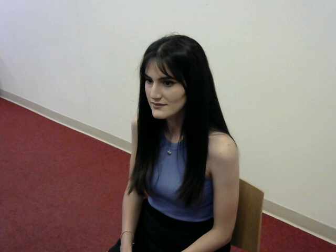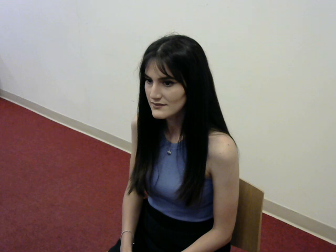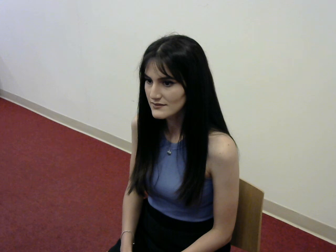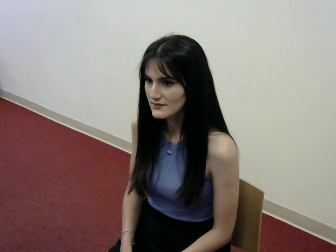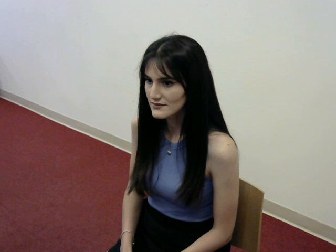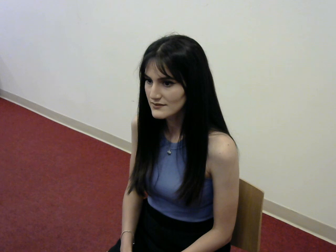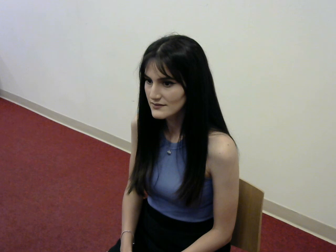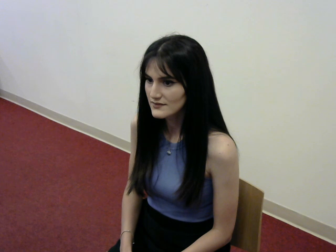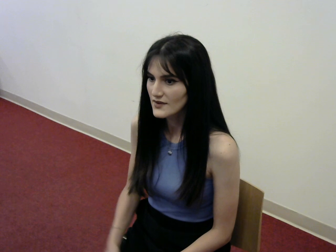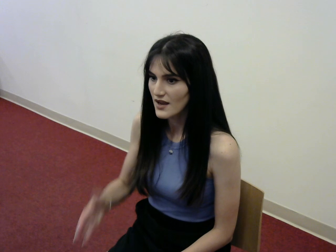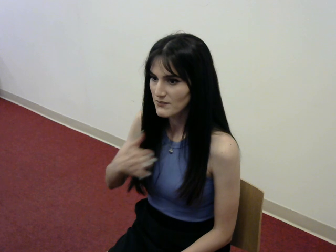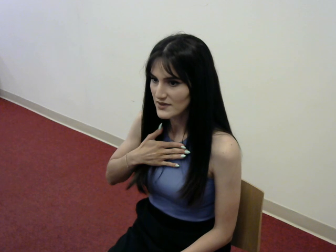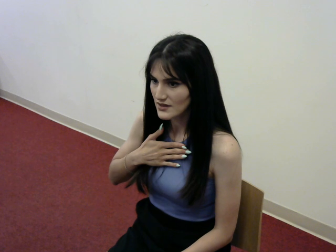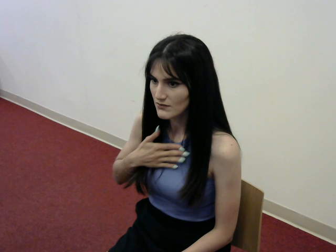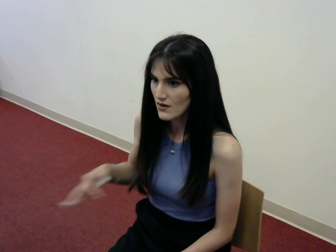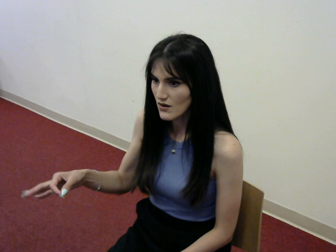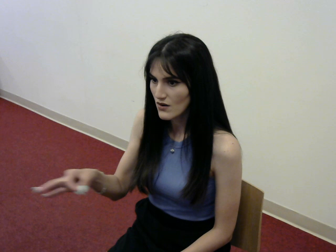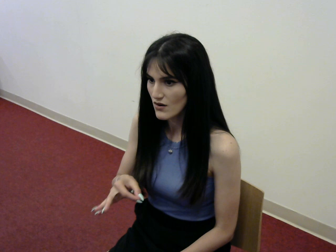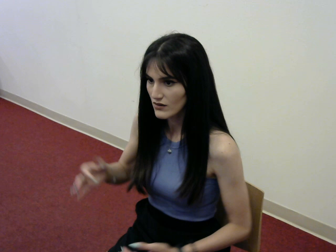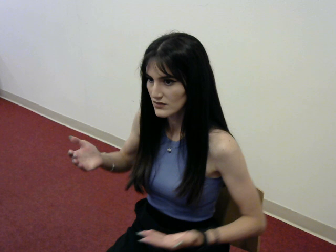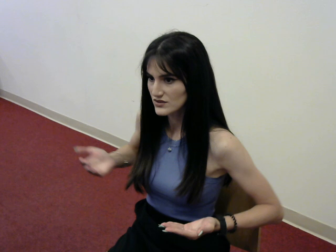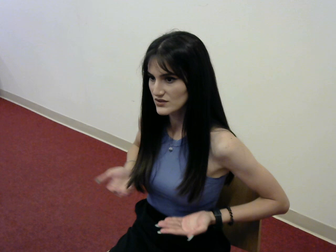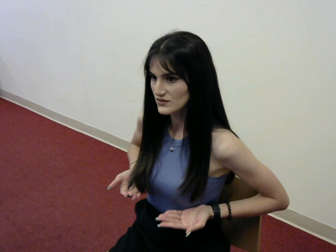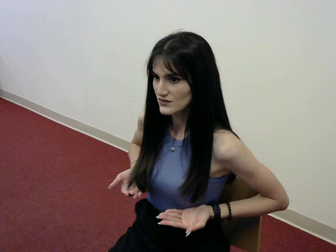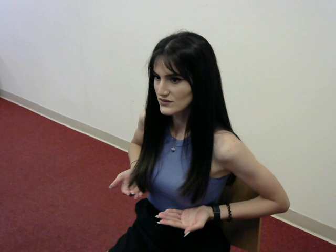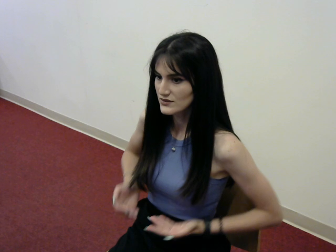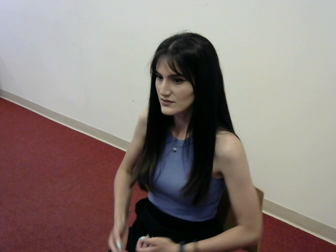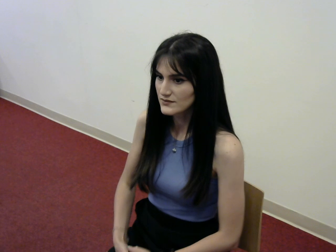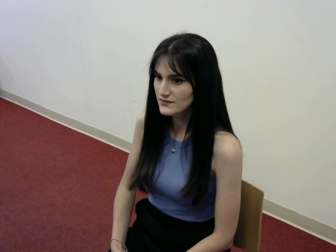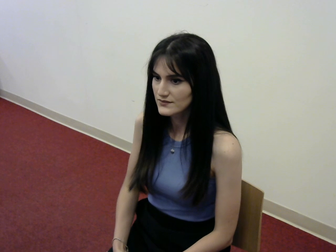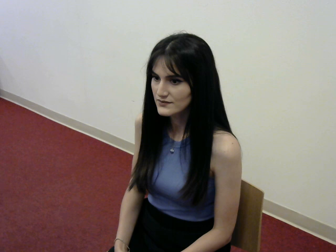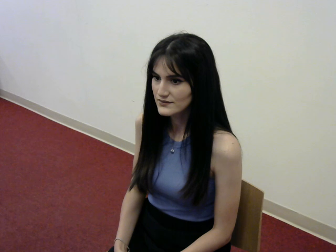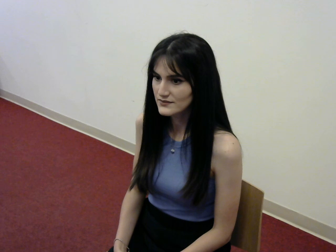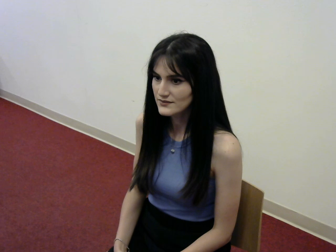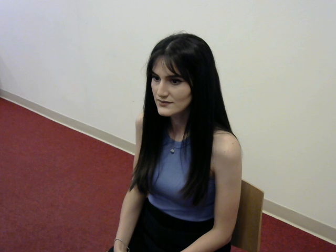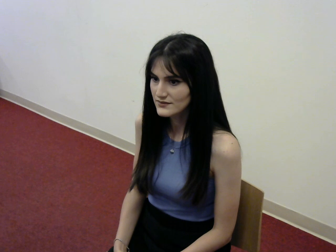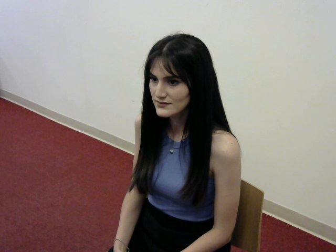Mən rayonda yaşayıram